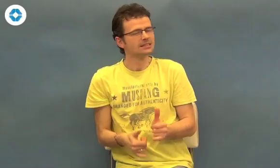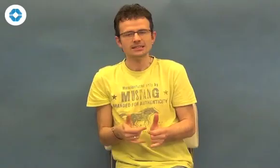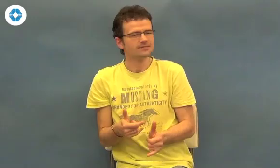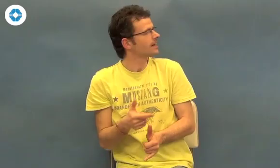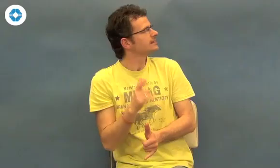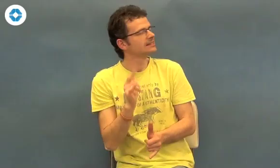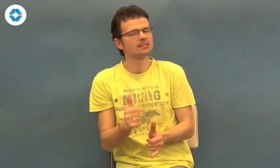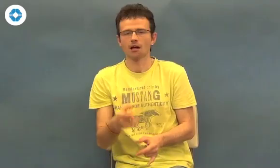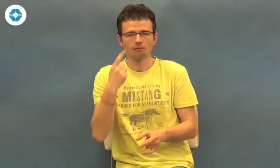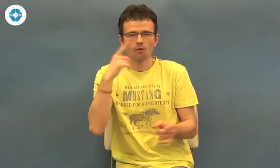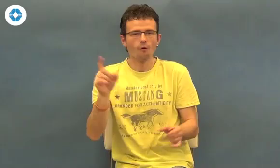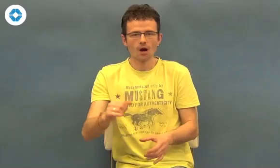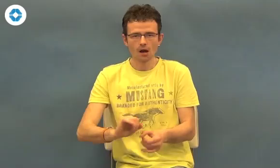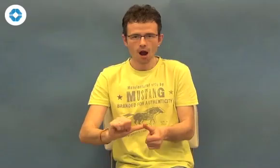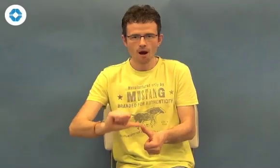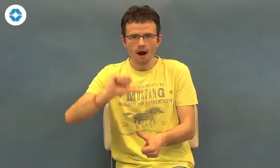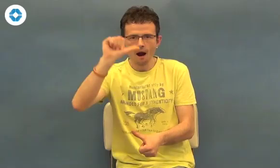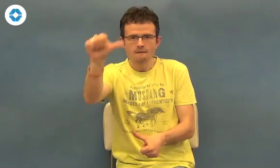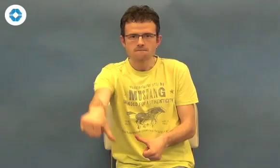Jadąc, nie zauważył wielkiego kamienia.